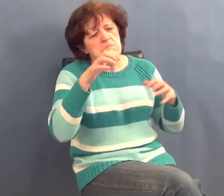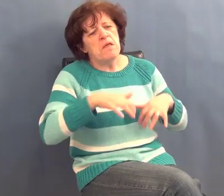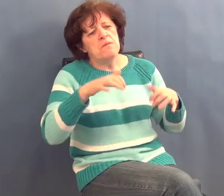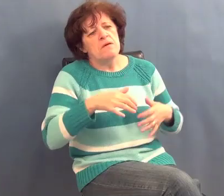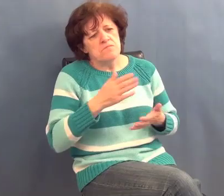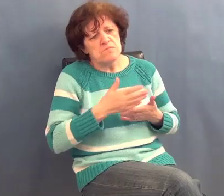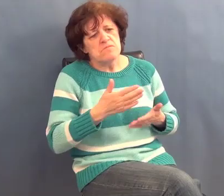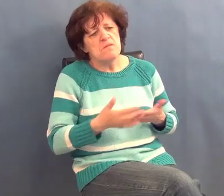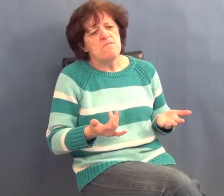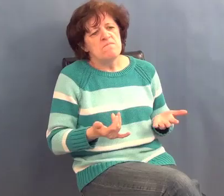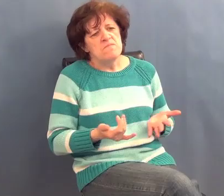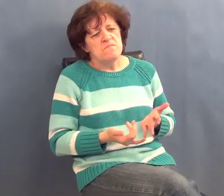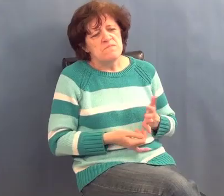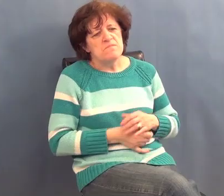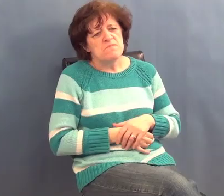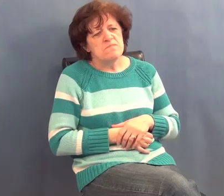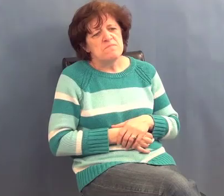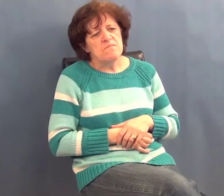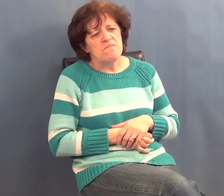Jak pada, to idą dalej, więc jak?